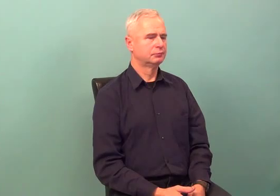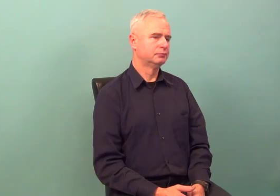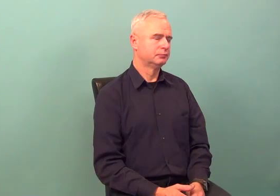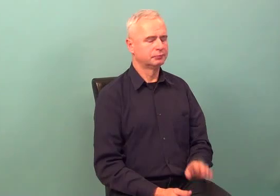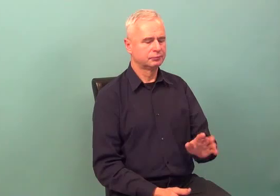Dobra.